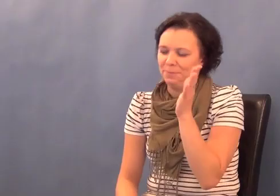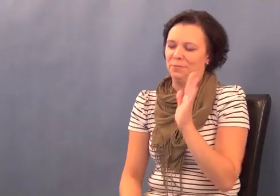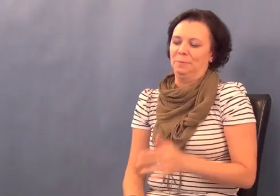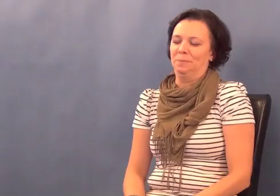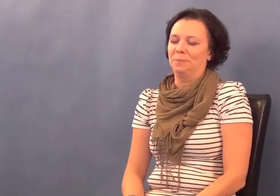Wiem, wiem.